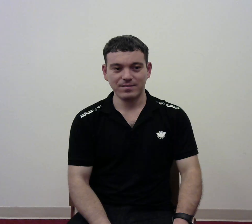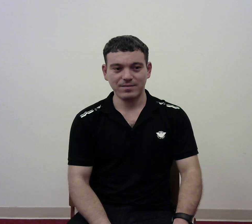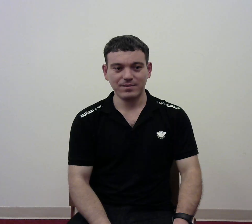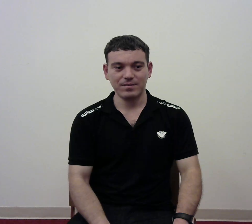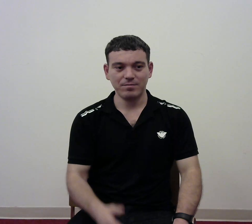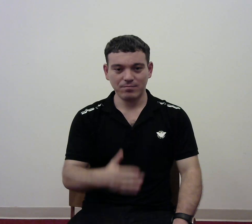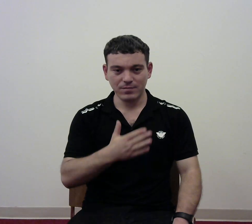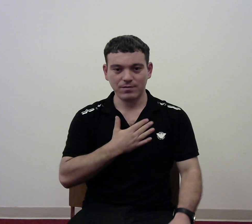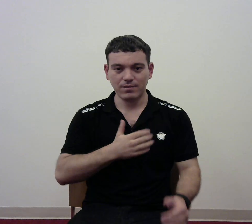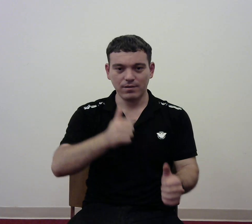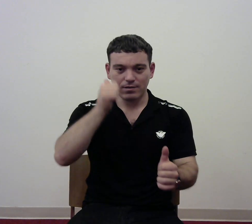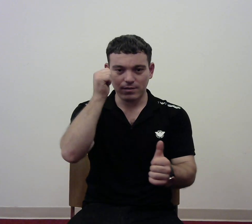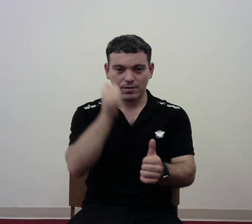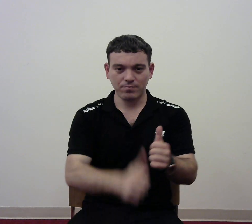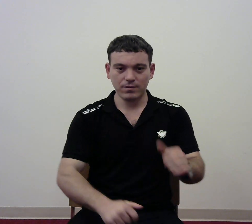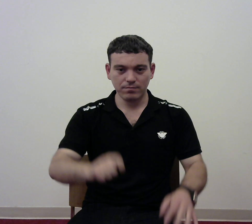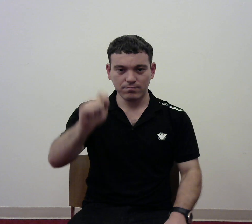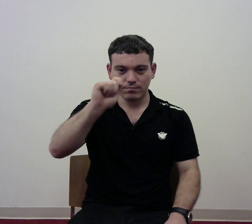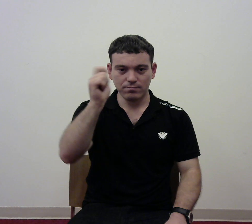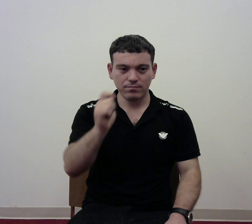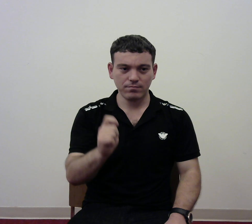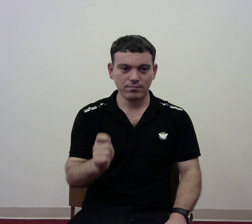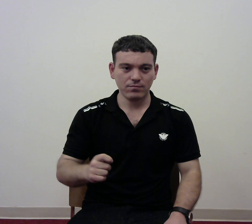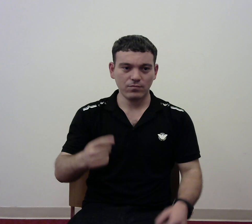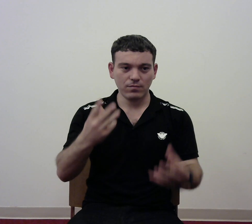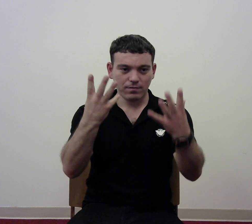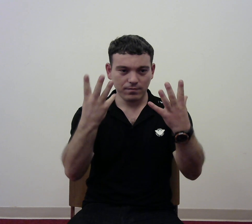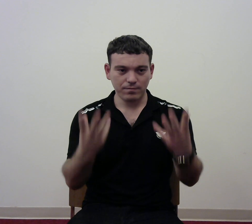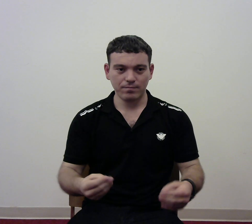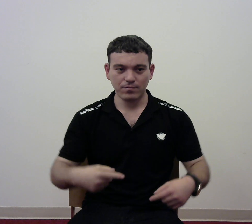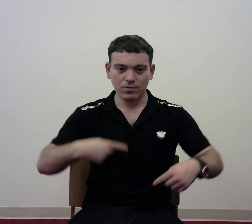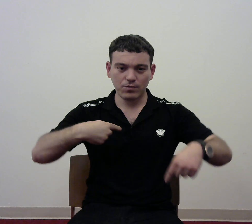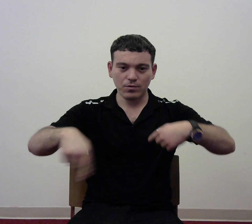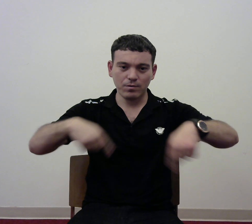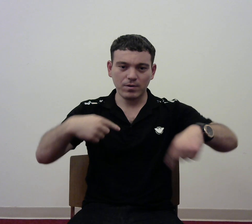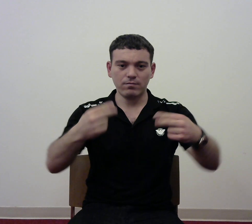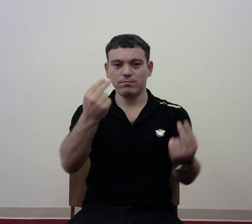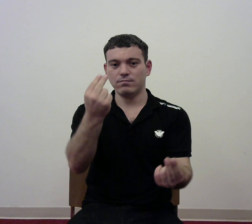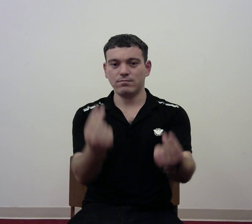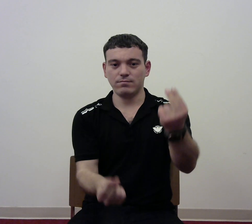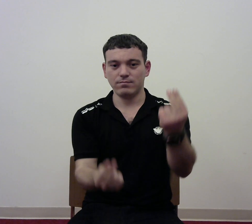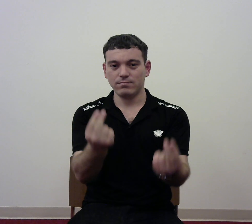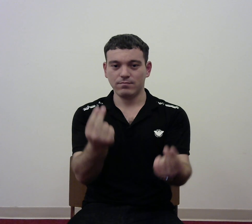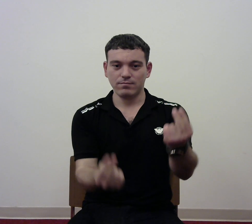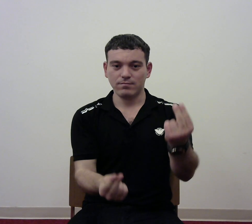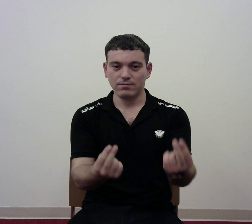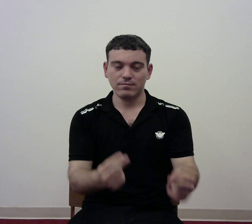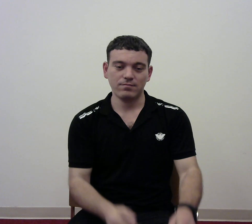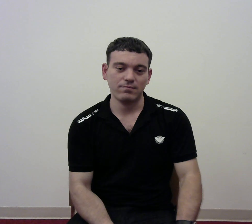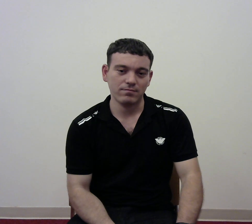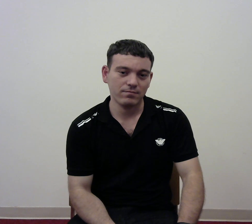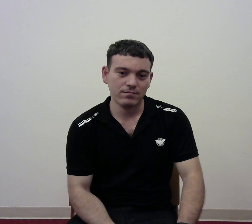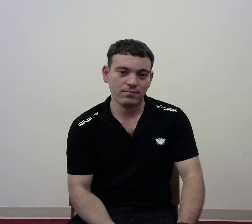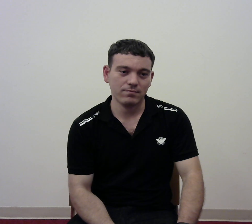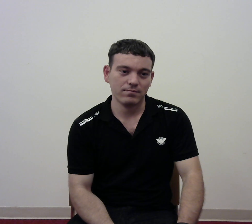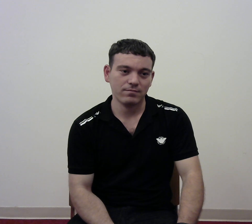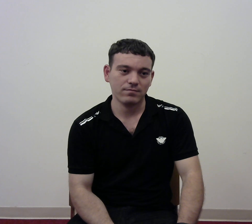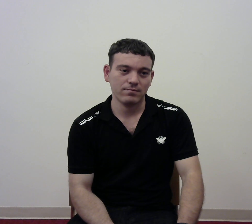Biz hər bazar günü futbol oynayırıq